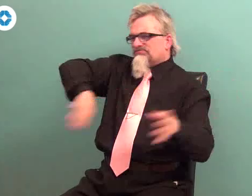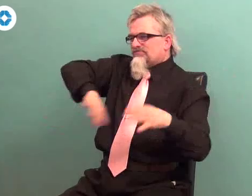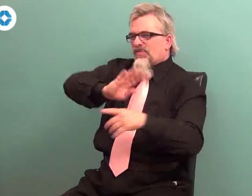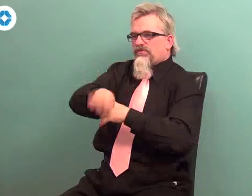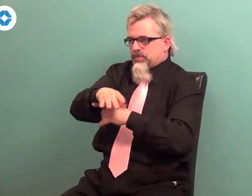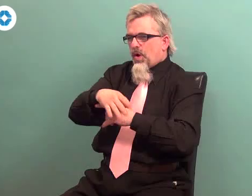W środku było pusto.